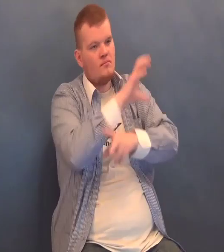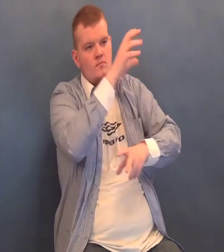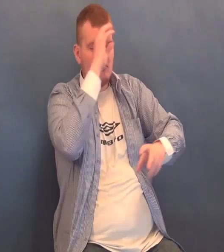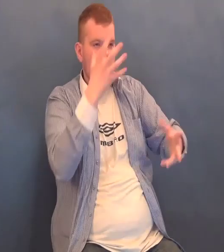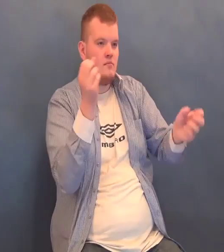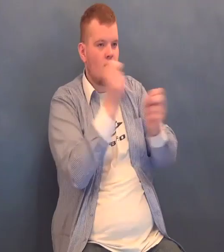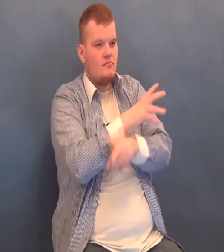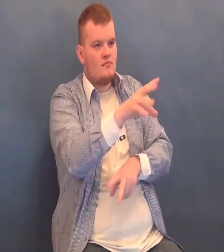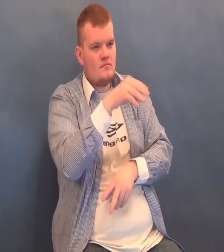Chcesz razem ze mną pójść do kina obejrzeć film? Tak dla przyjemności.